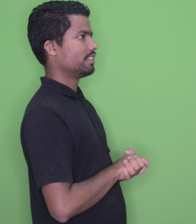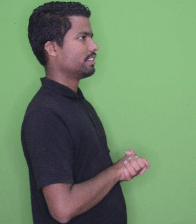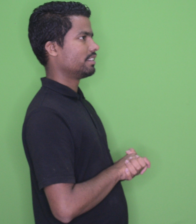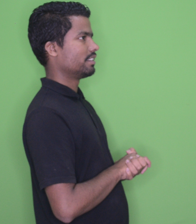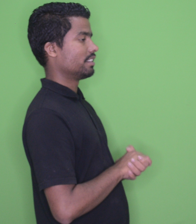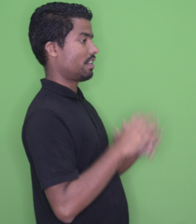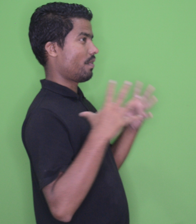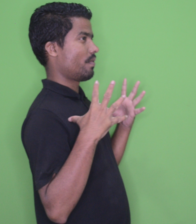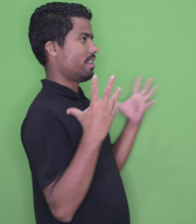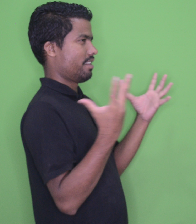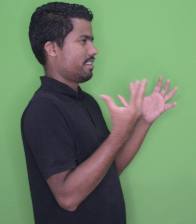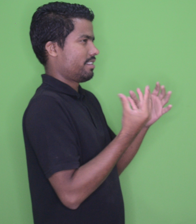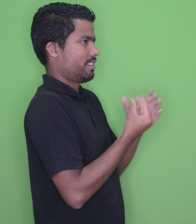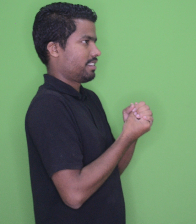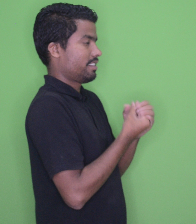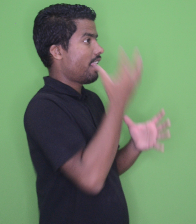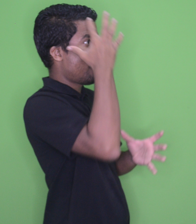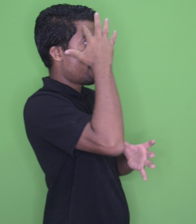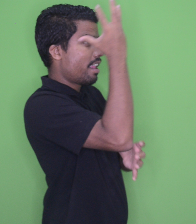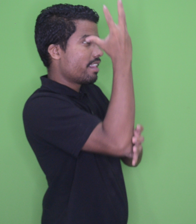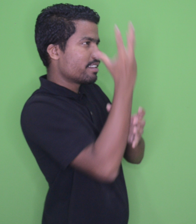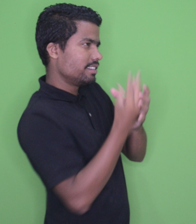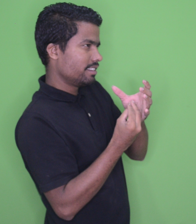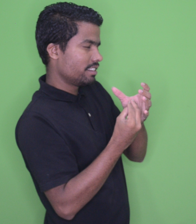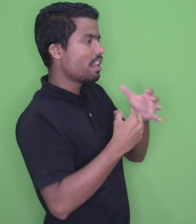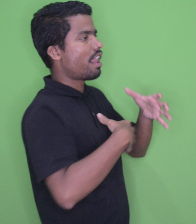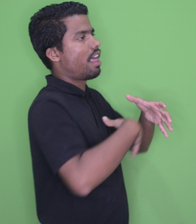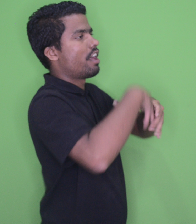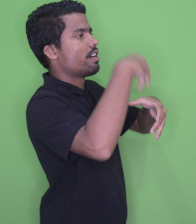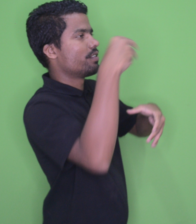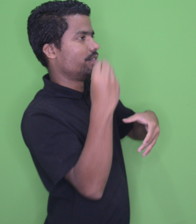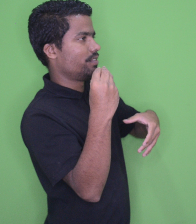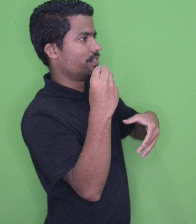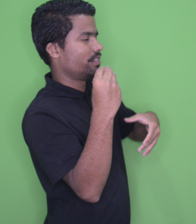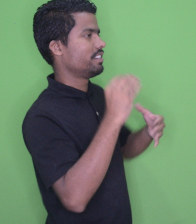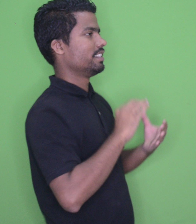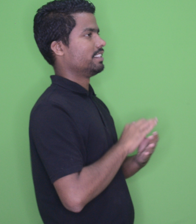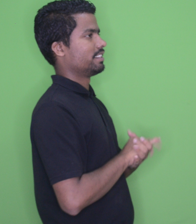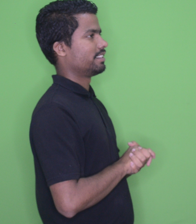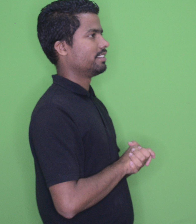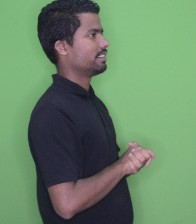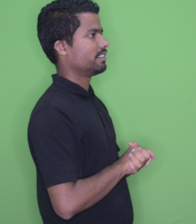we are going out in night